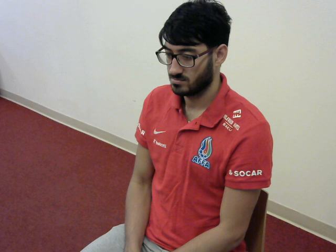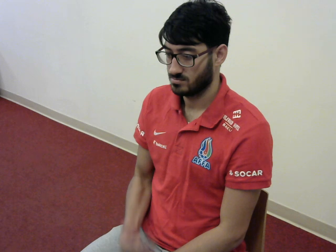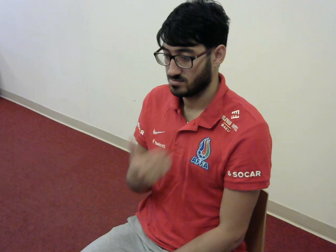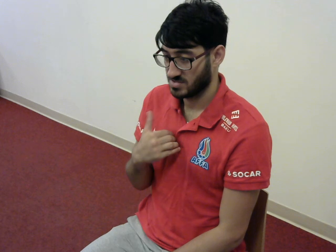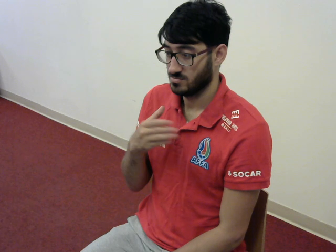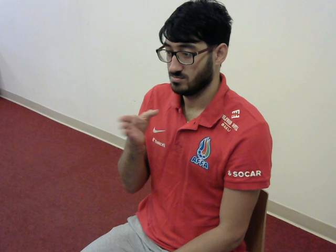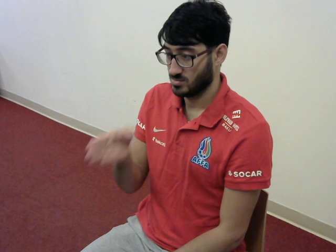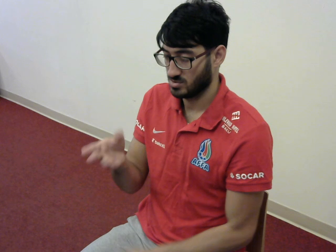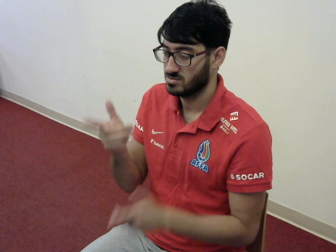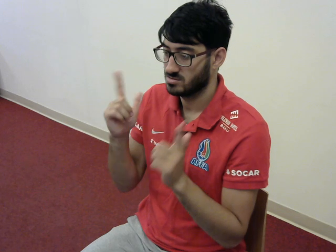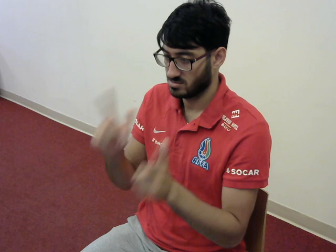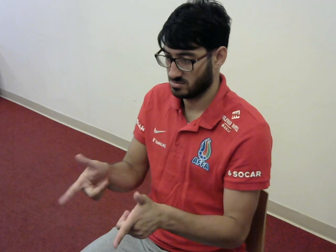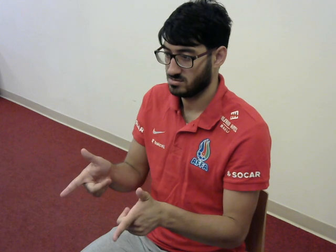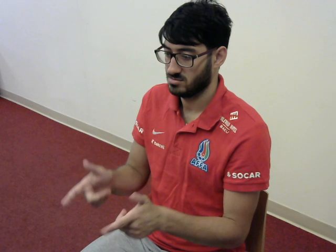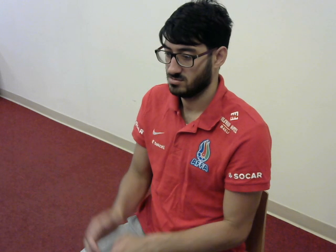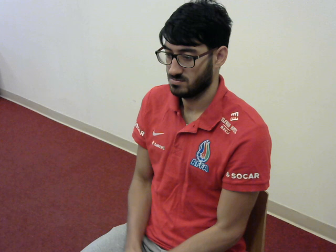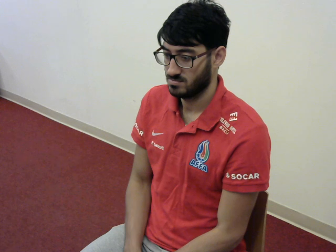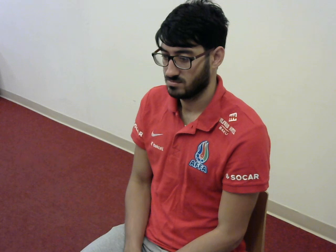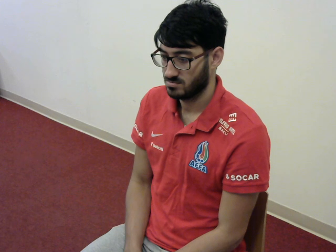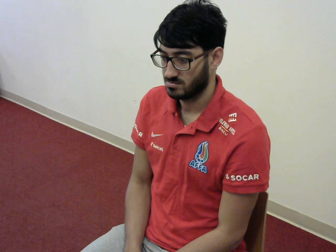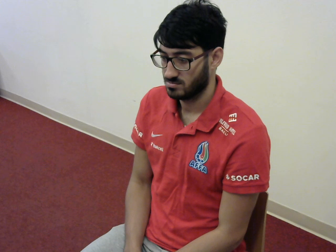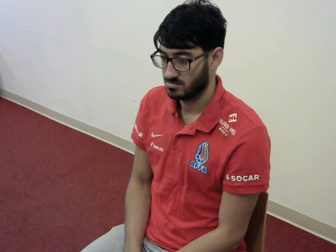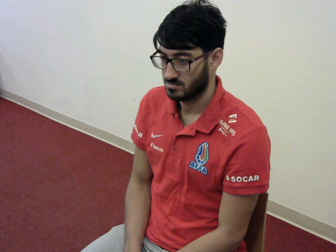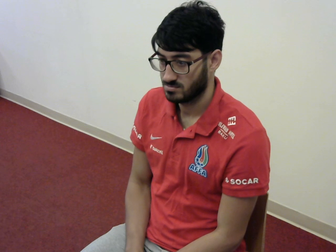Mən bununla razıyam